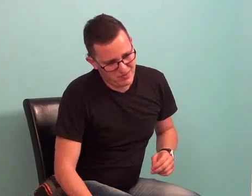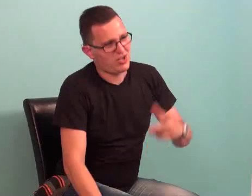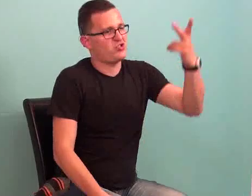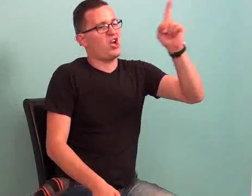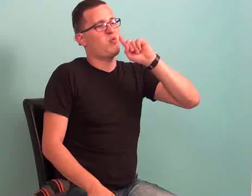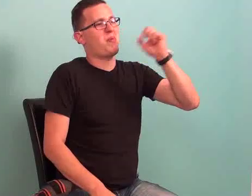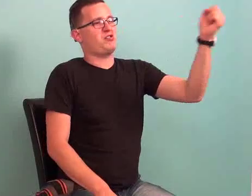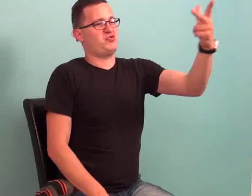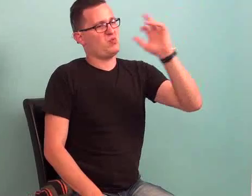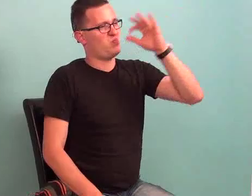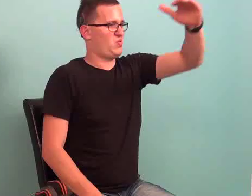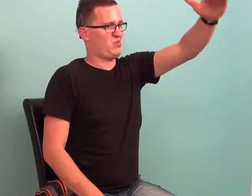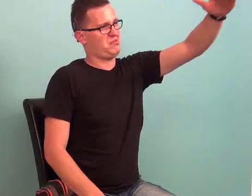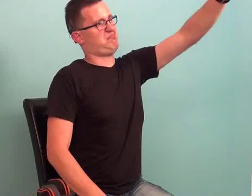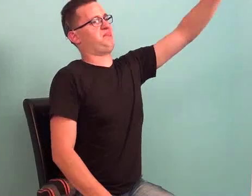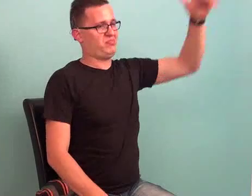A z naprzeciwka nadchodzą trzej chłopcy, tacy młodzi, jeden mniejszy, drugi większy.